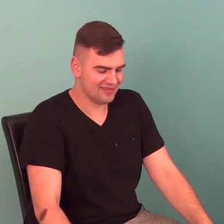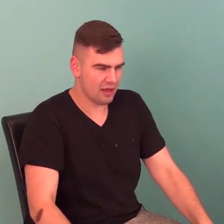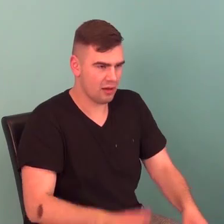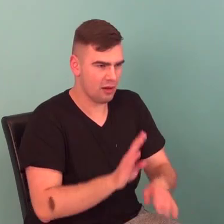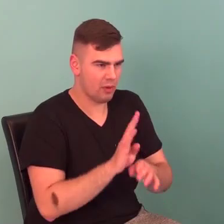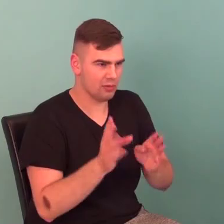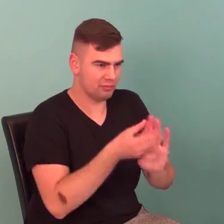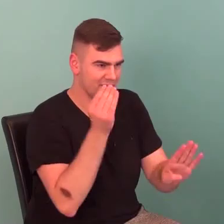Tak, zabrał kawałek płotu.